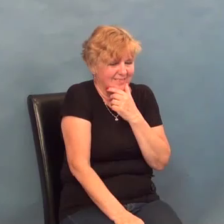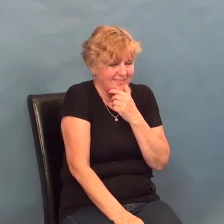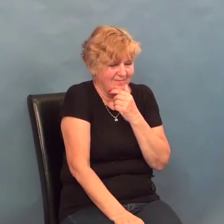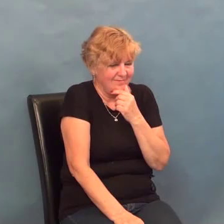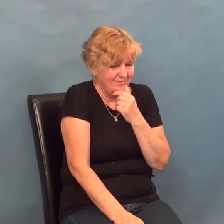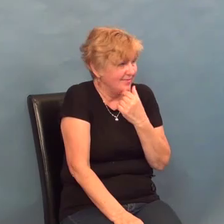Inny.